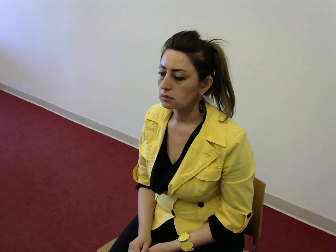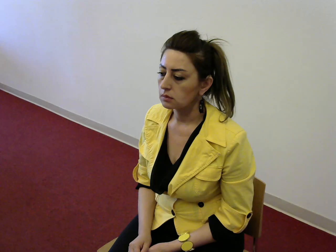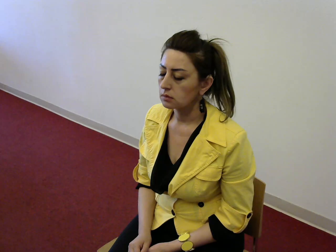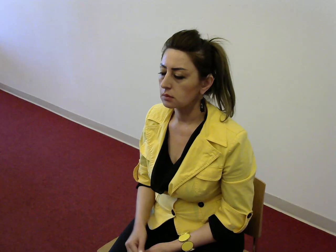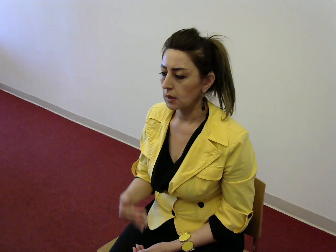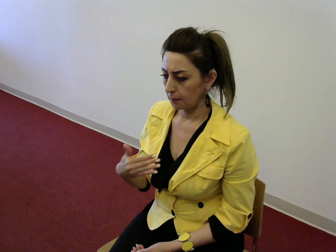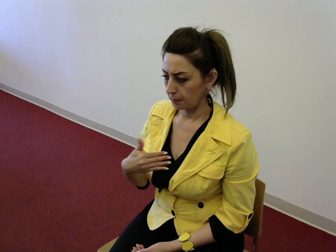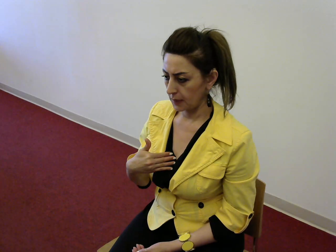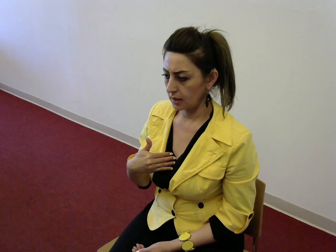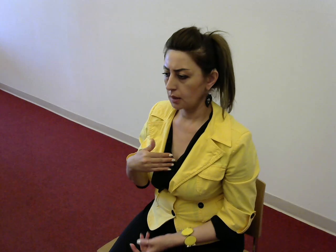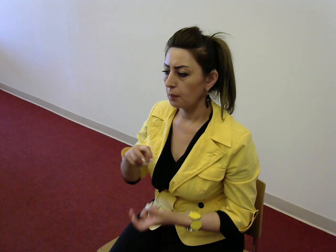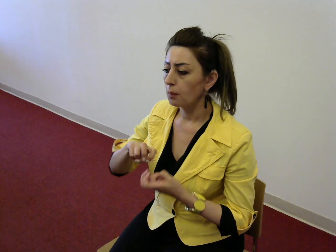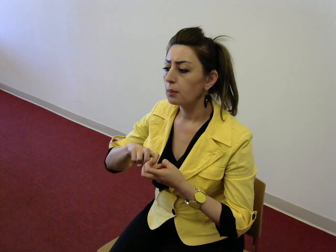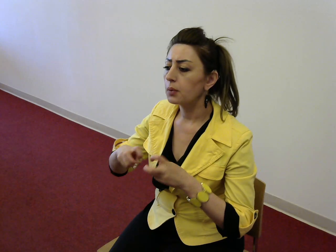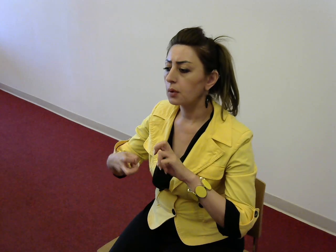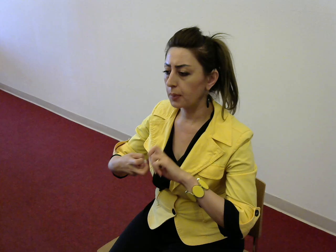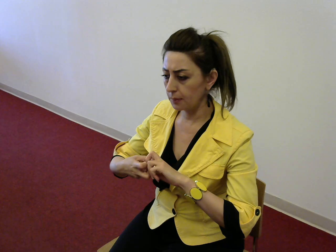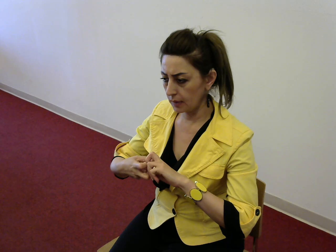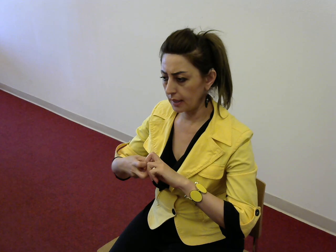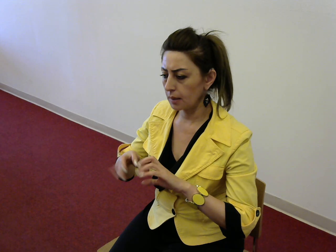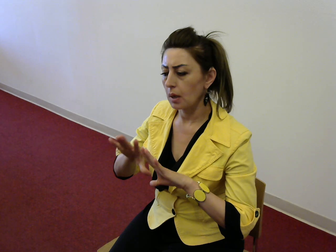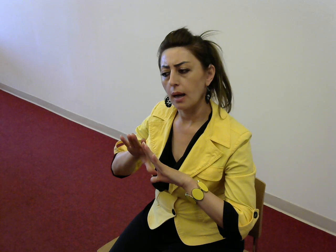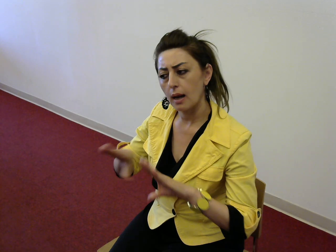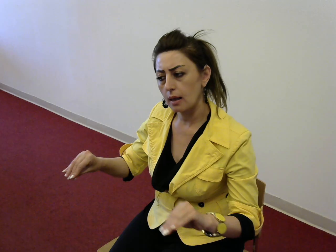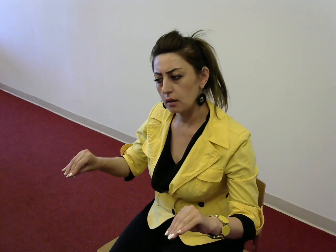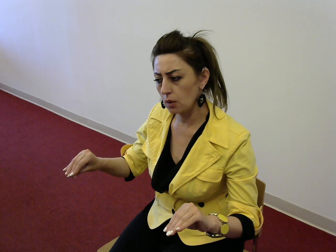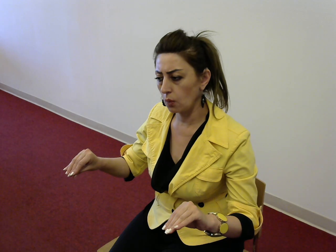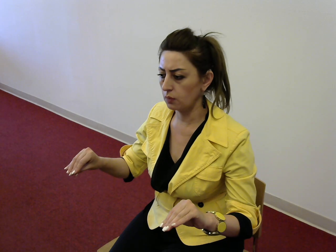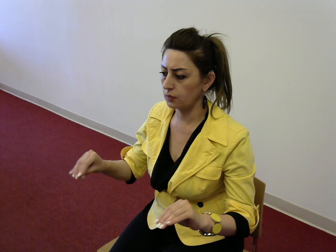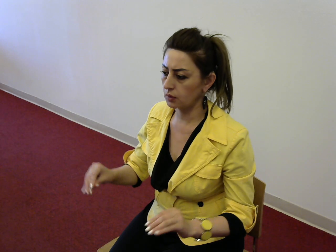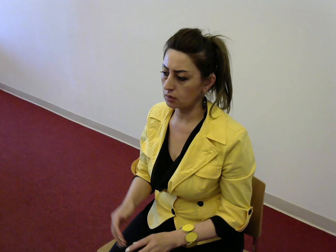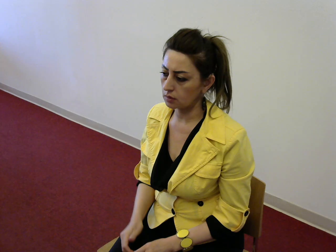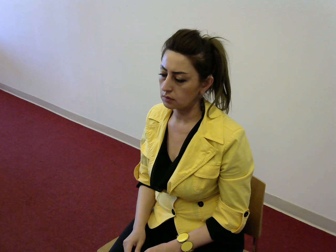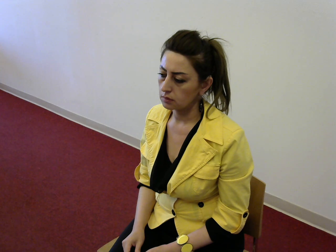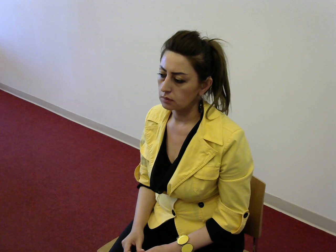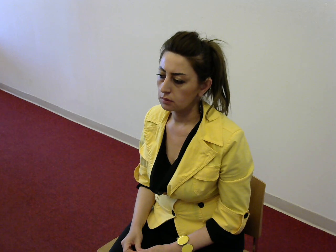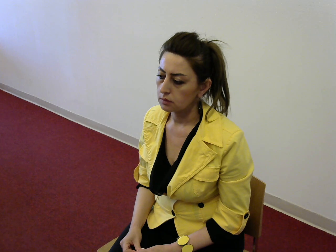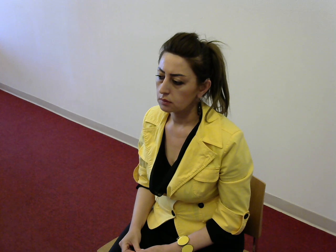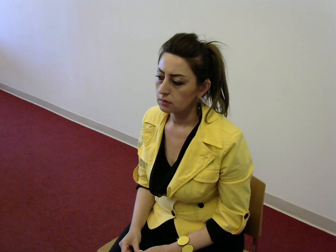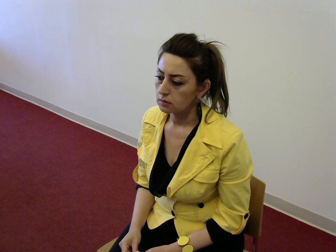Mənim problemim həll olundu